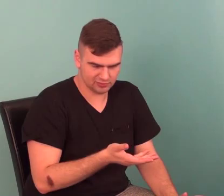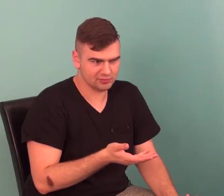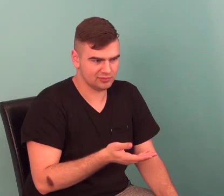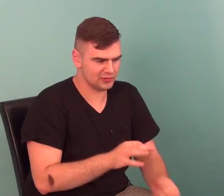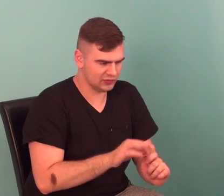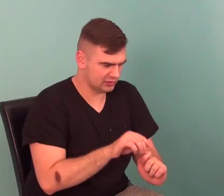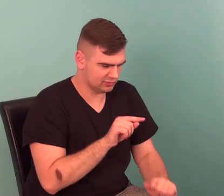Liczy - jeden, dwa.